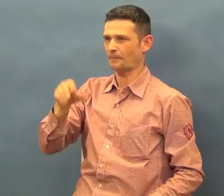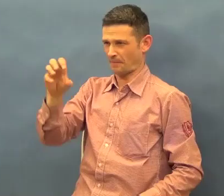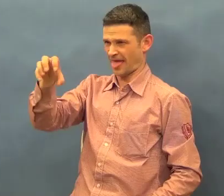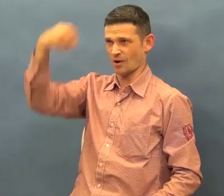Ogląda.